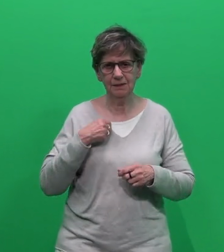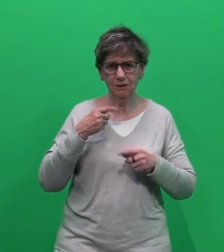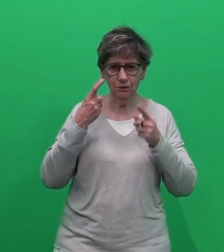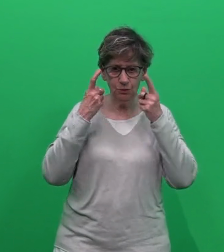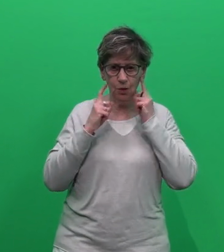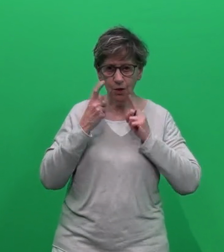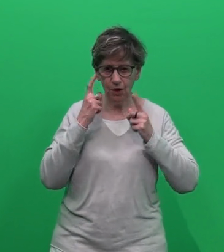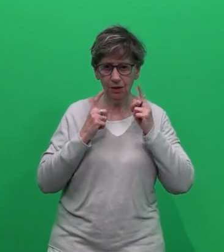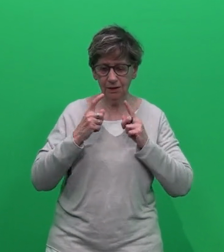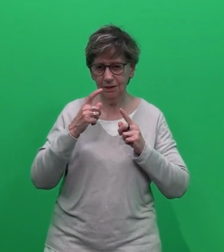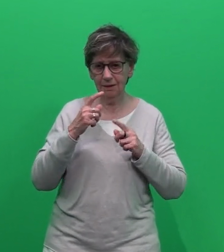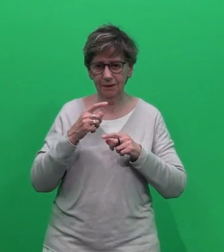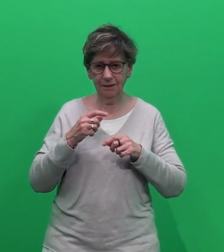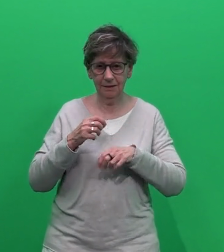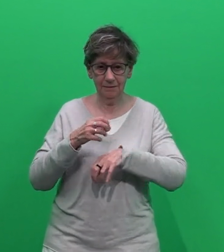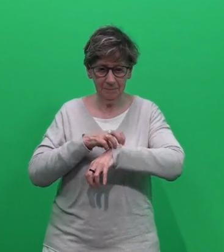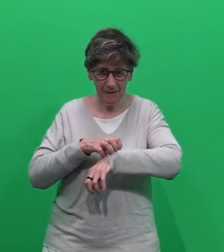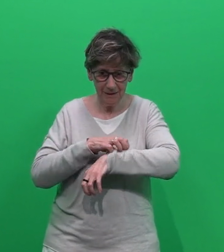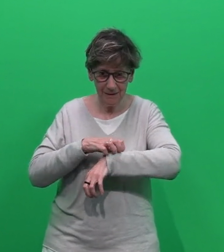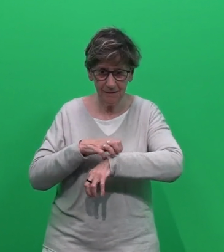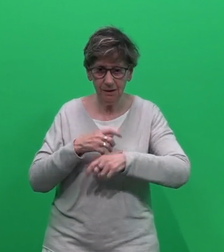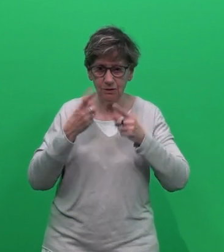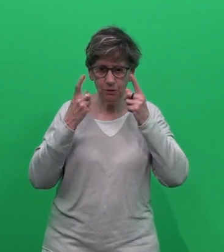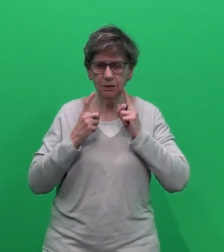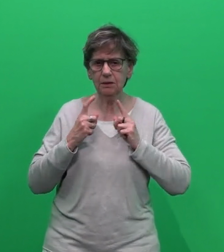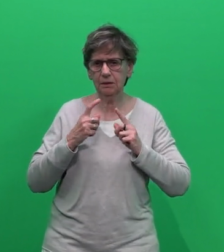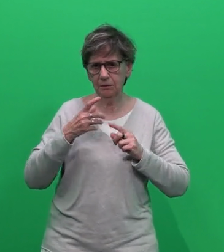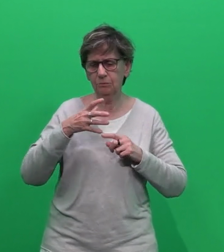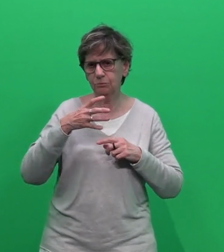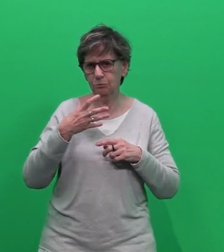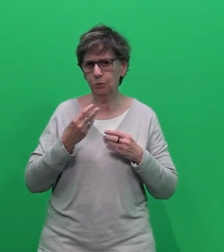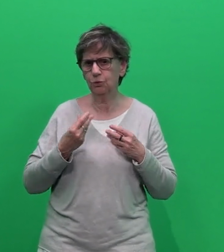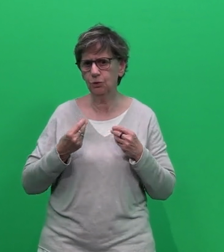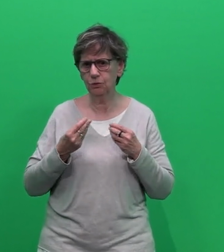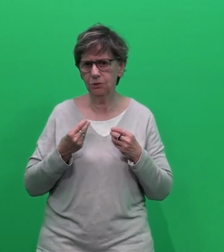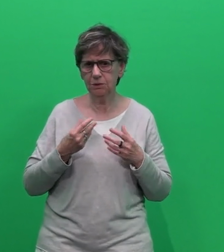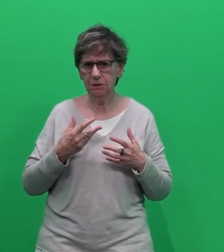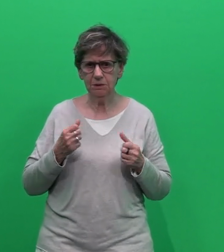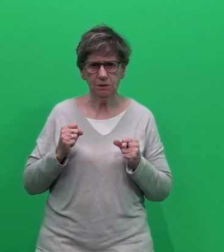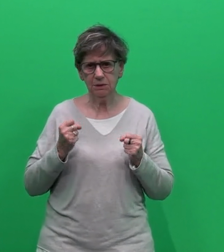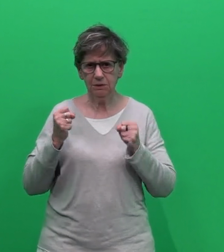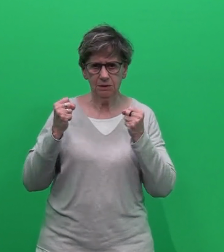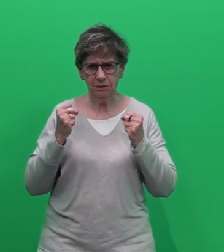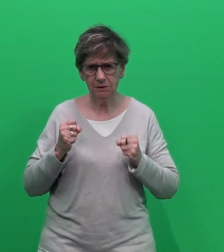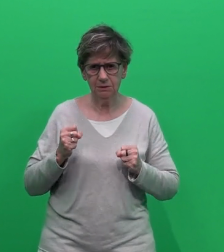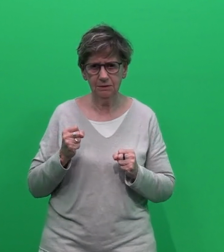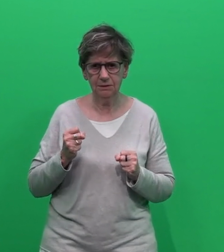Quan em pica suo i tinc molt d'estrès.